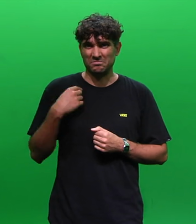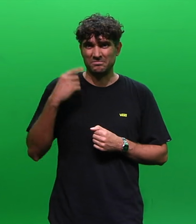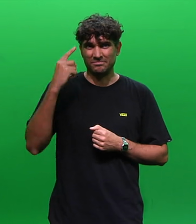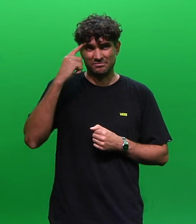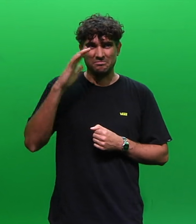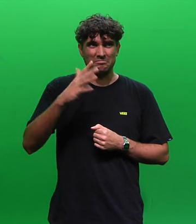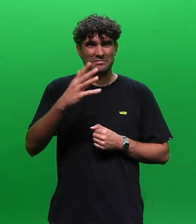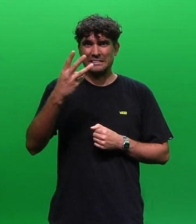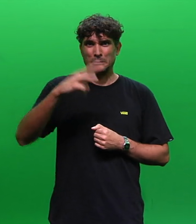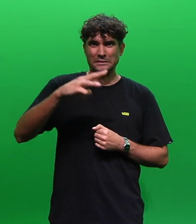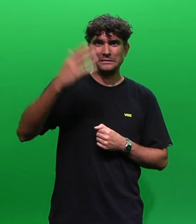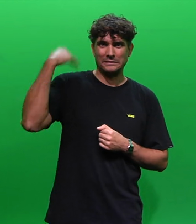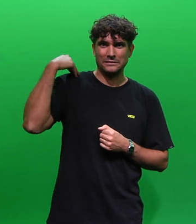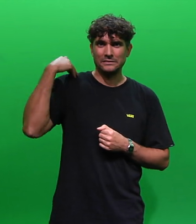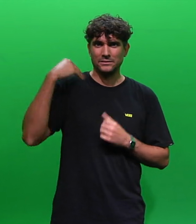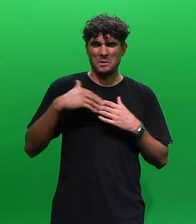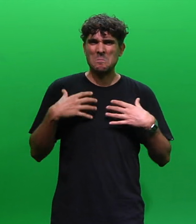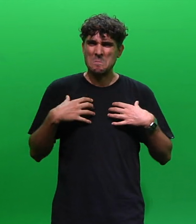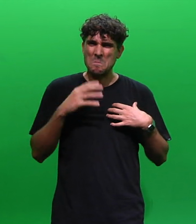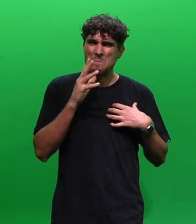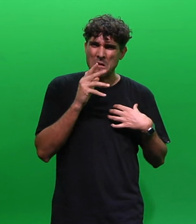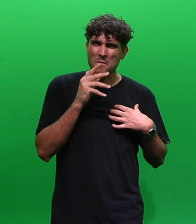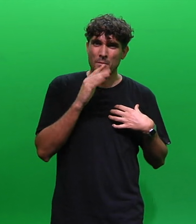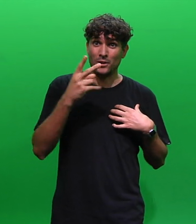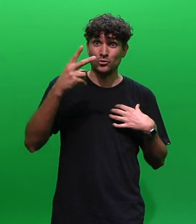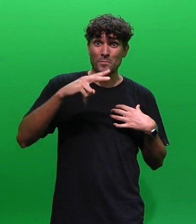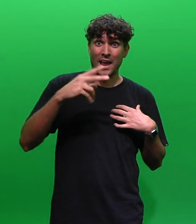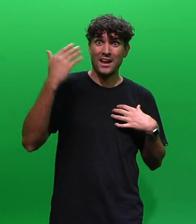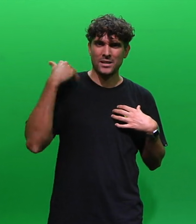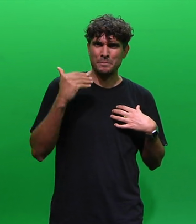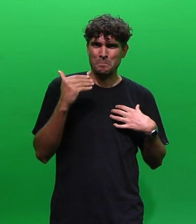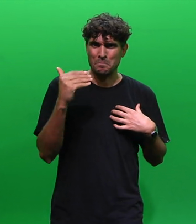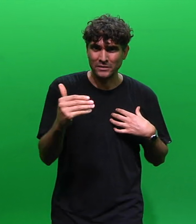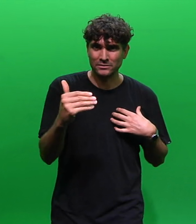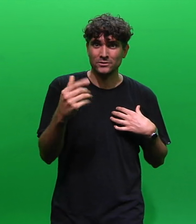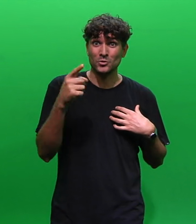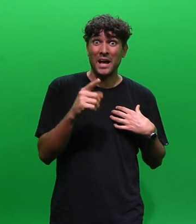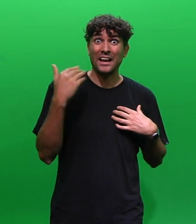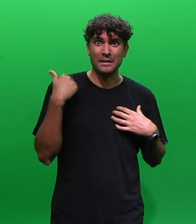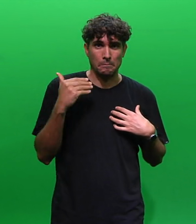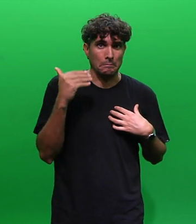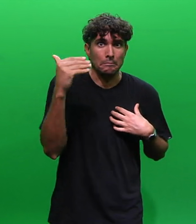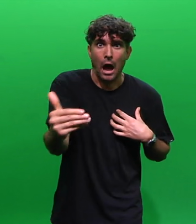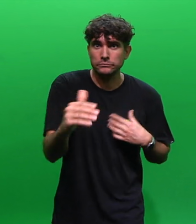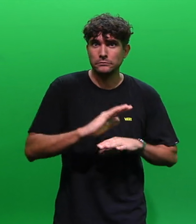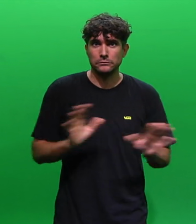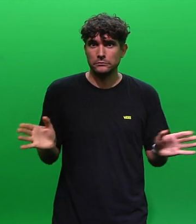Crec que fa uns tres mesos em van començar a fer mal els pulmons, però fa dos mesos el dolor va anar a més, i fa un mes encara més.